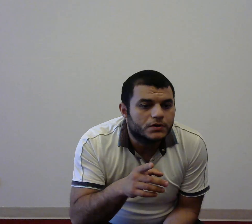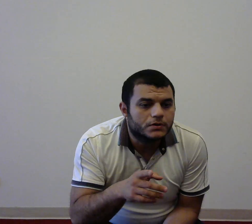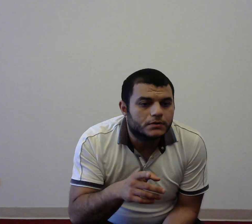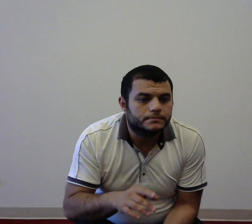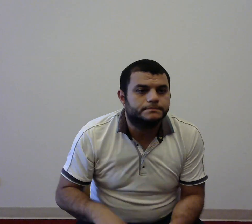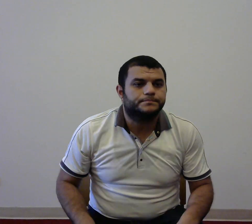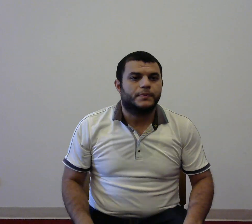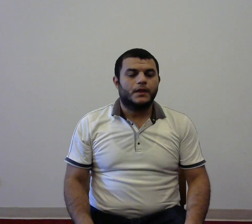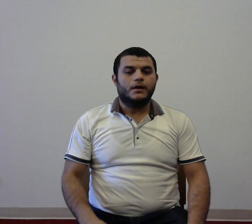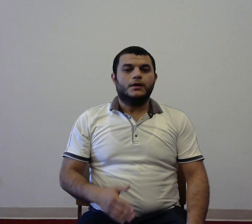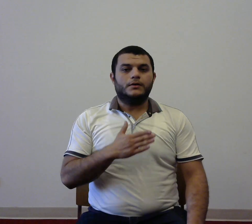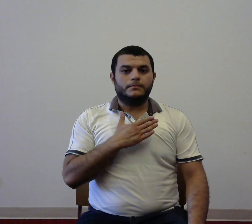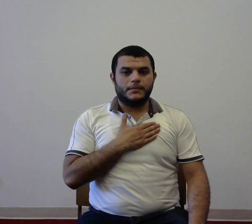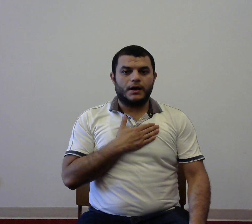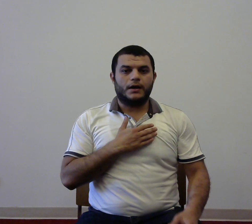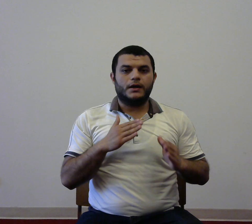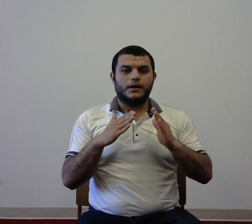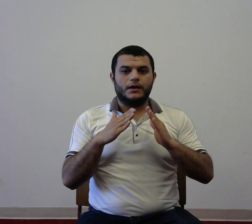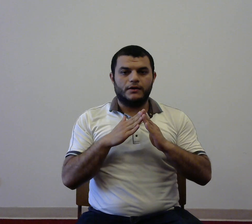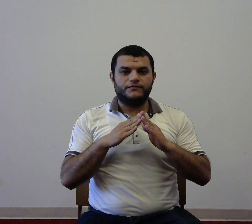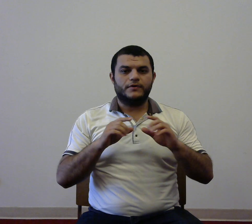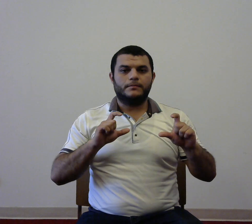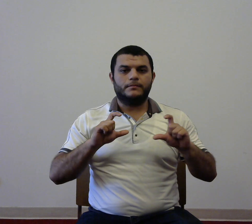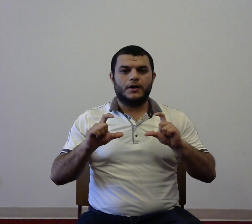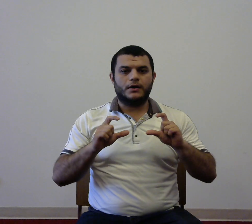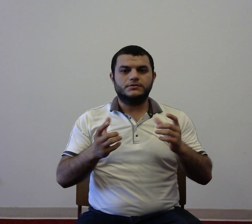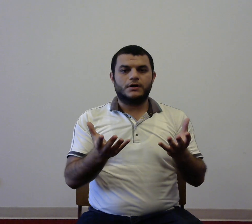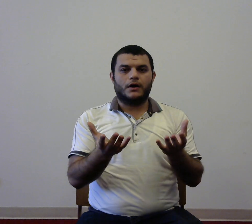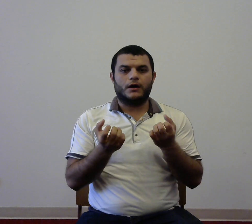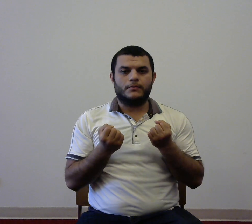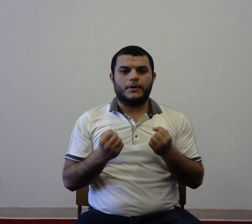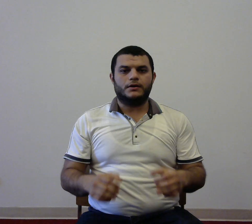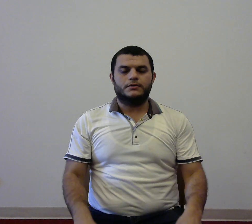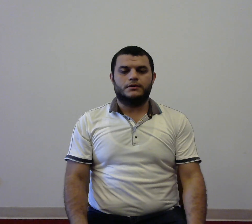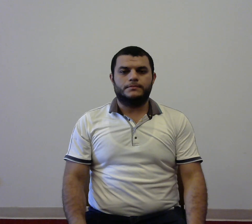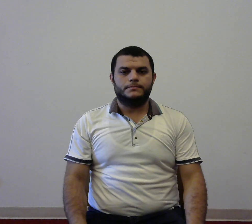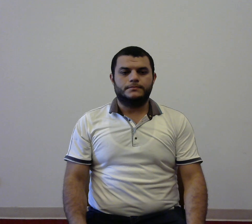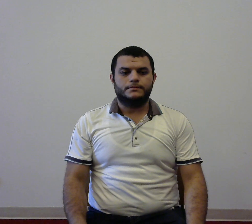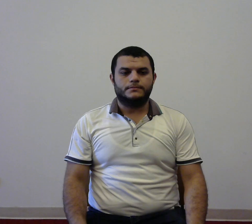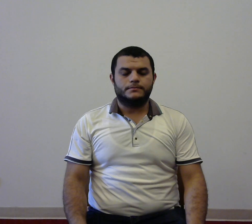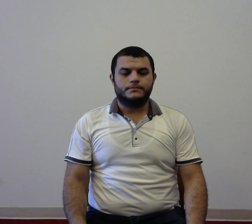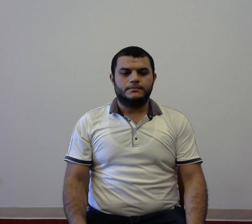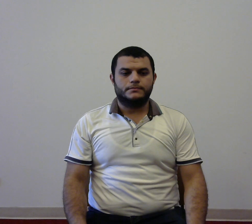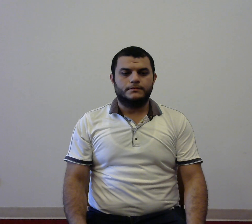Mən evə ərzaq almalıyam